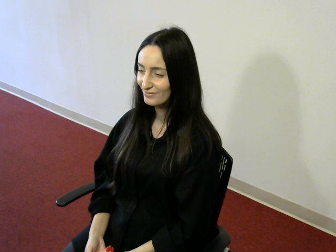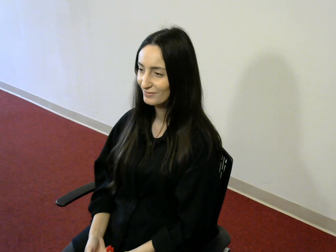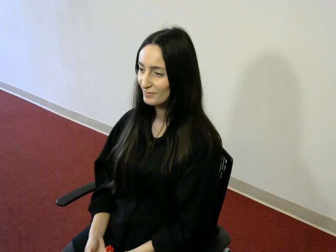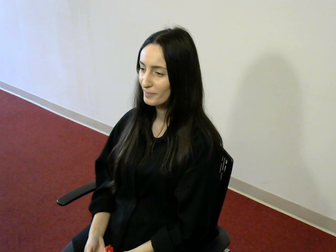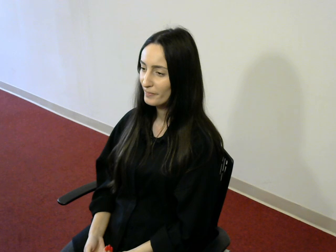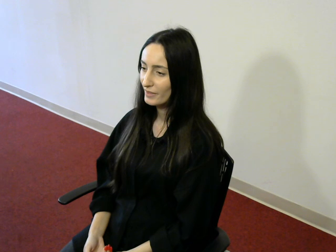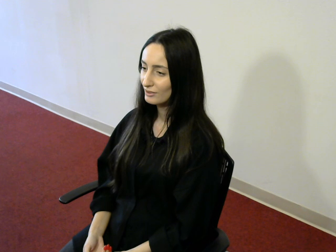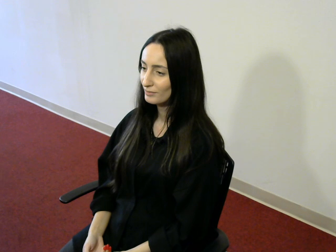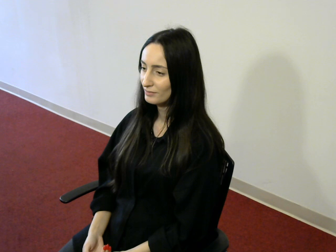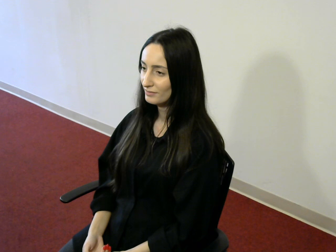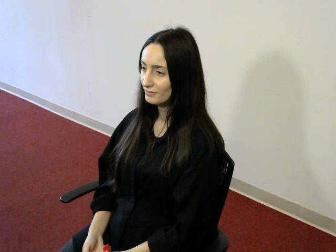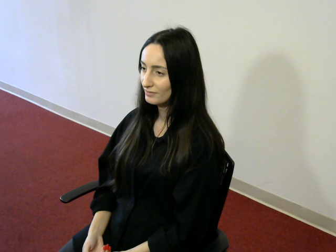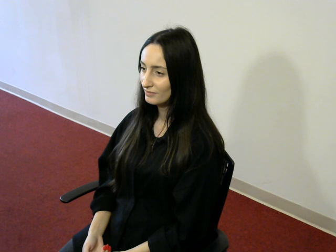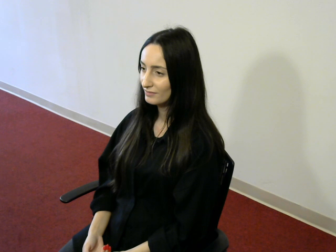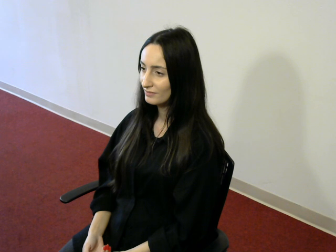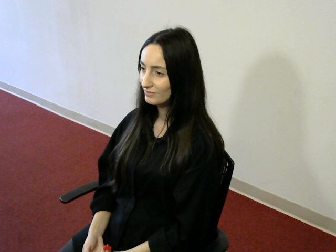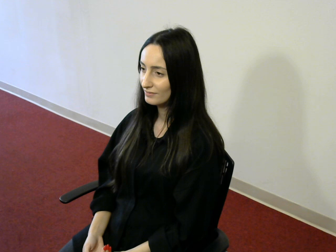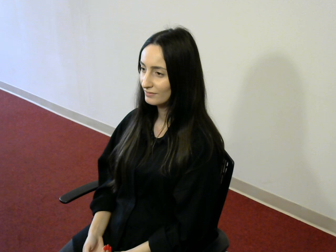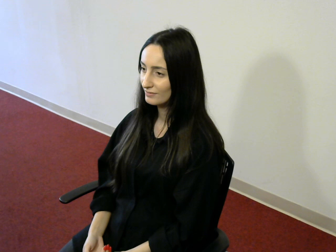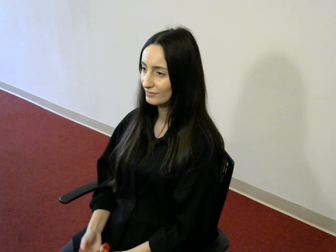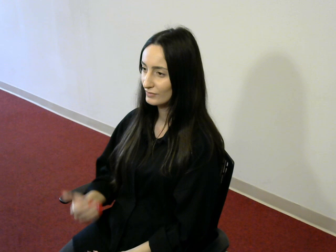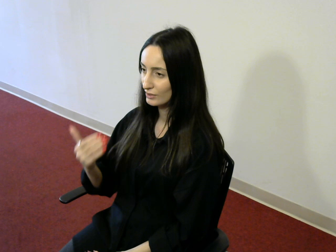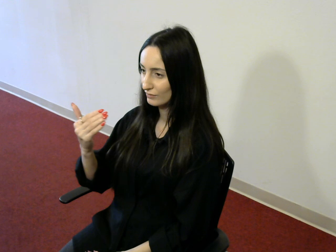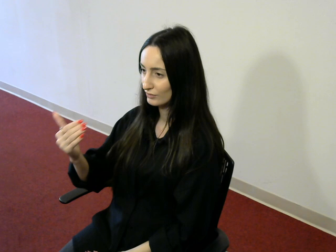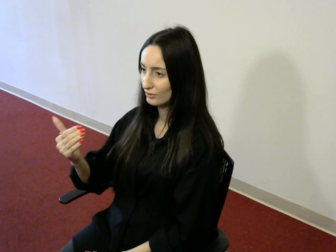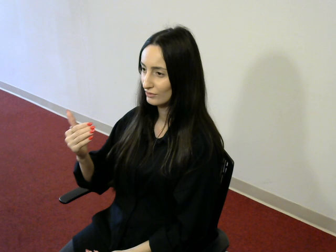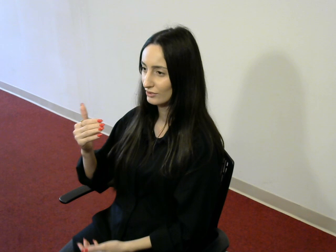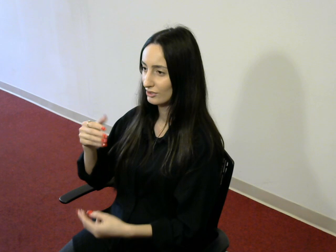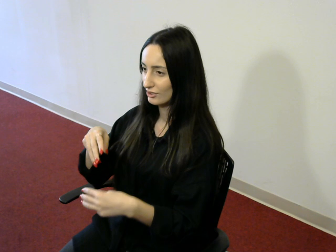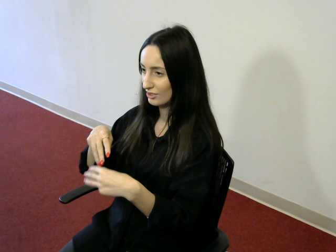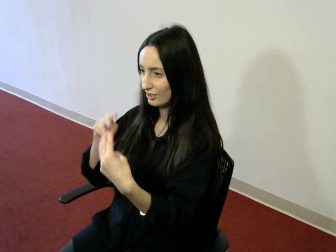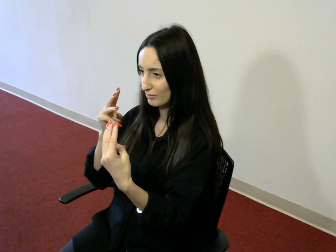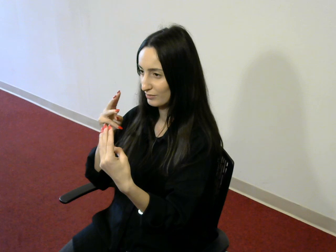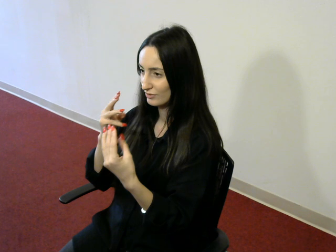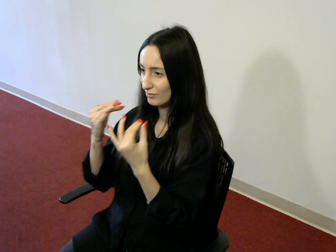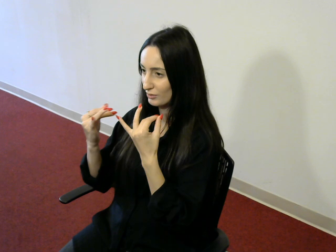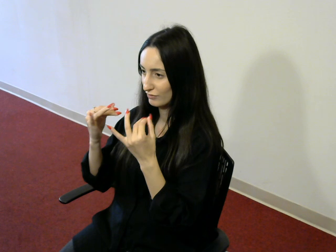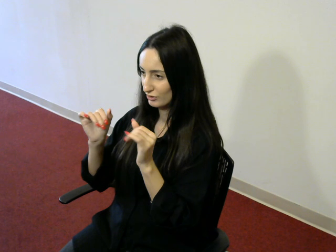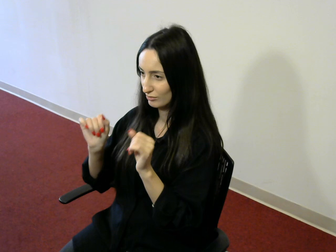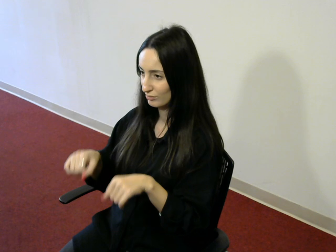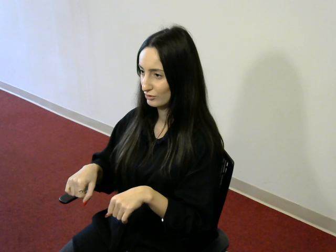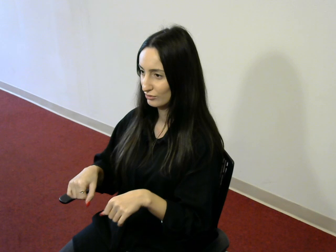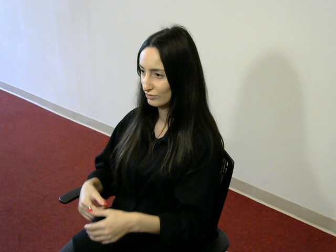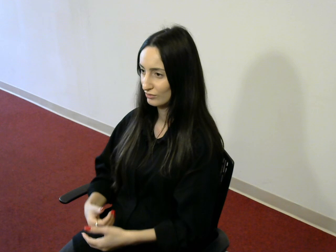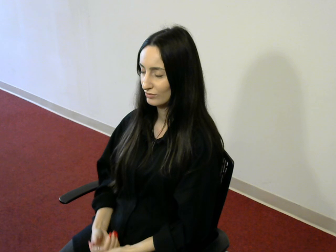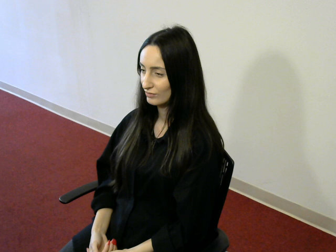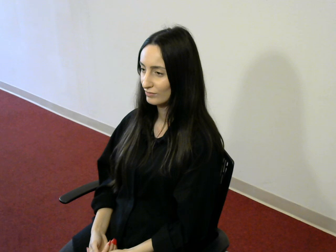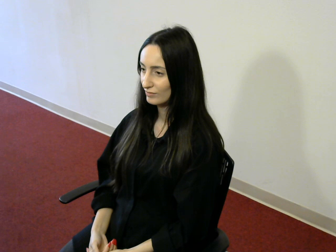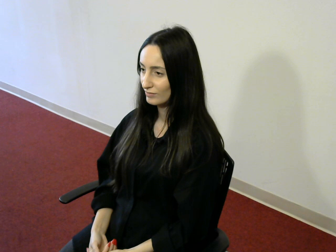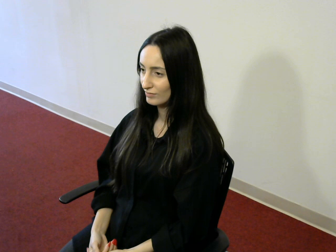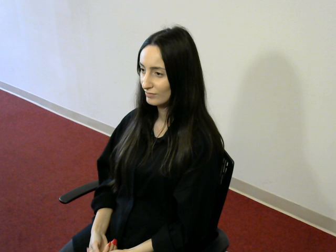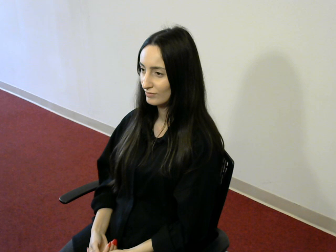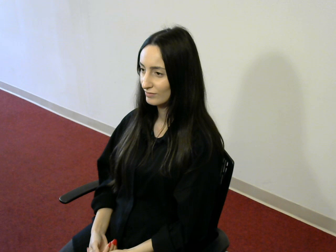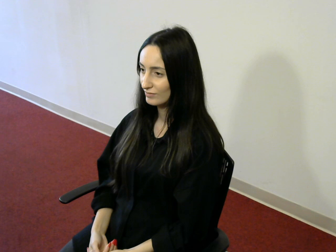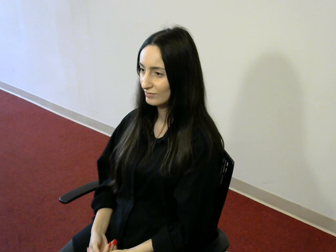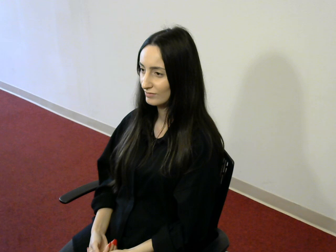Sizinlə görüntülü danışmaq olar?